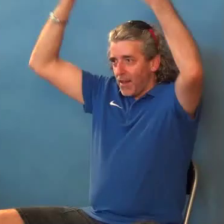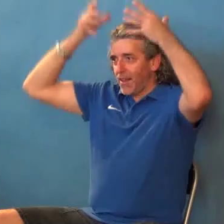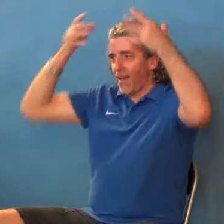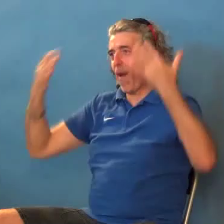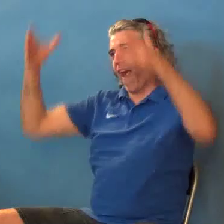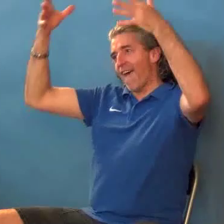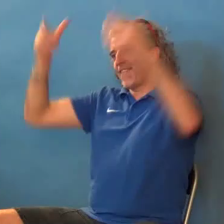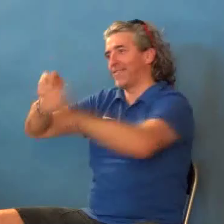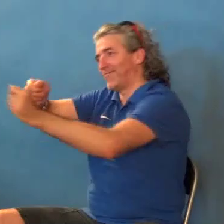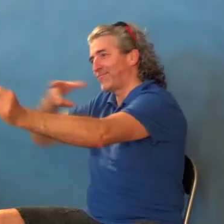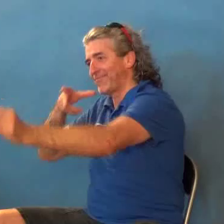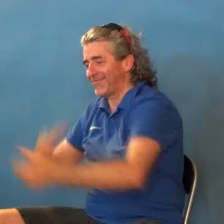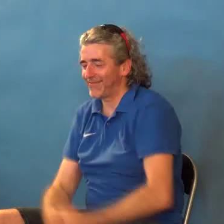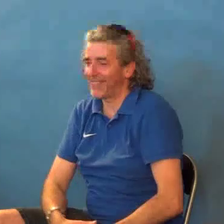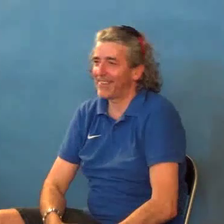Stawia go na głowie, jest łatwym celem do strzału.